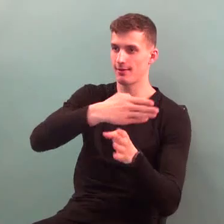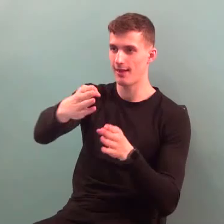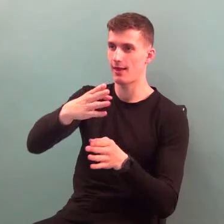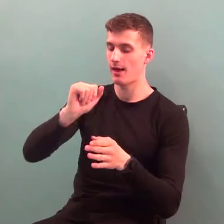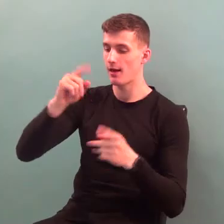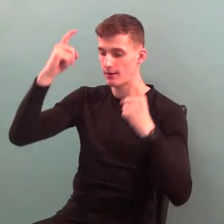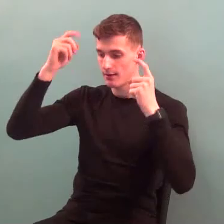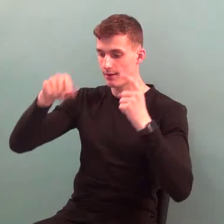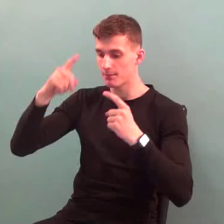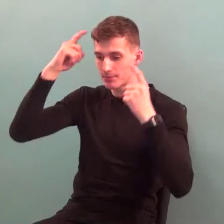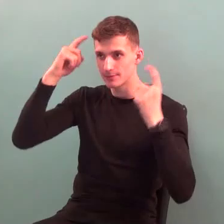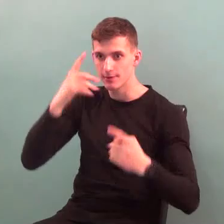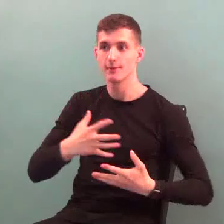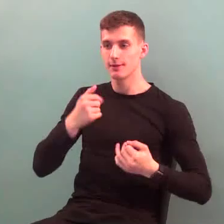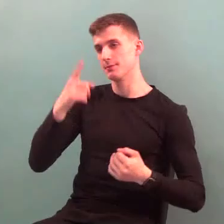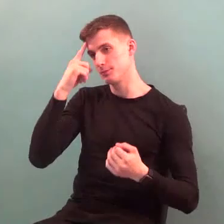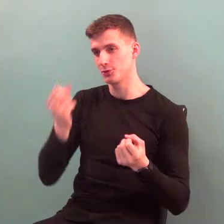A Myszka Miki przestraszyła się go, bo myślała, że to duch.